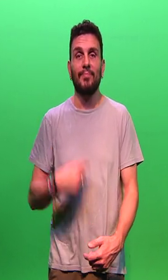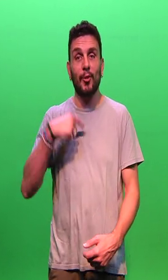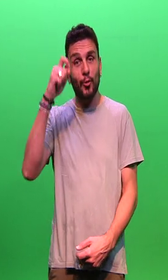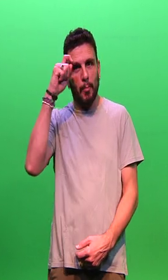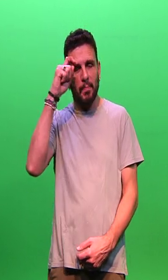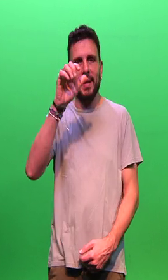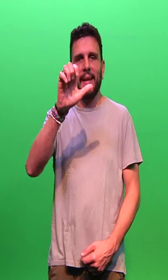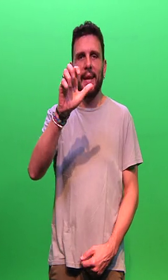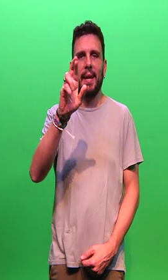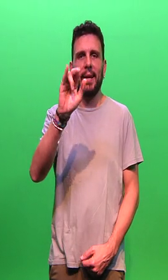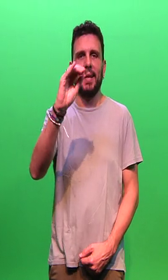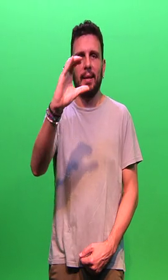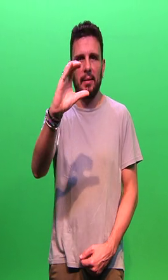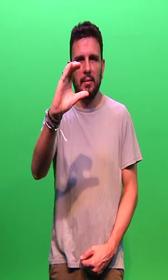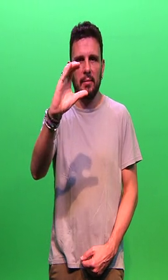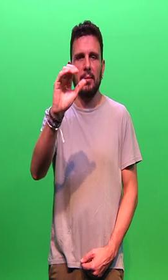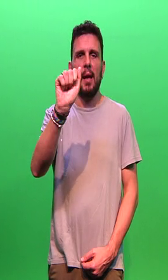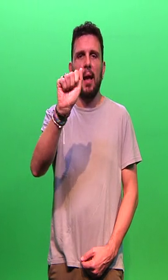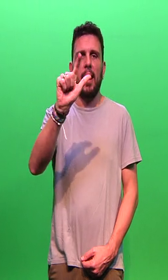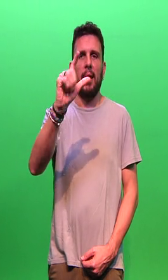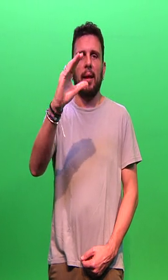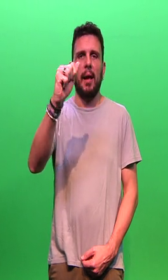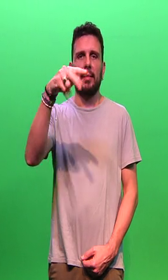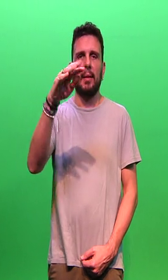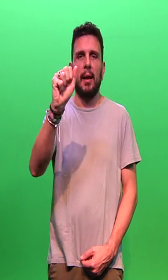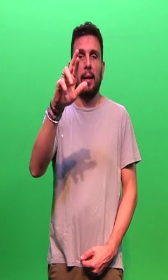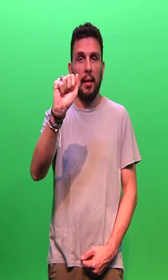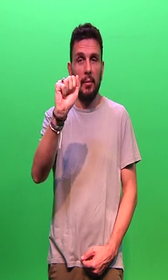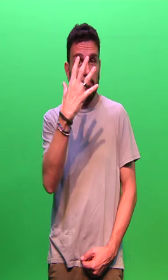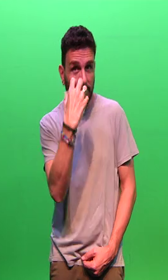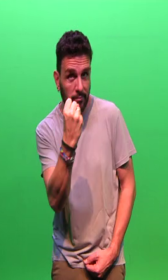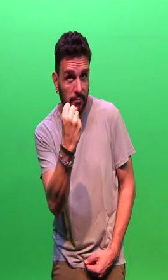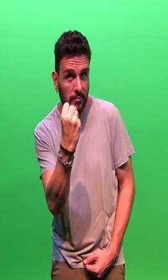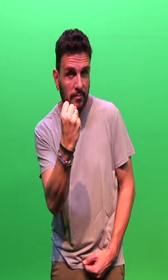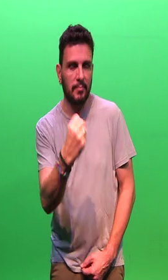El meu nom és Eric Alcántara, m'entens?